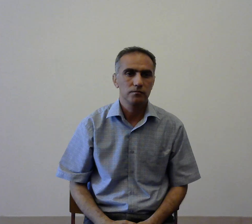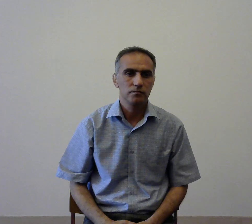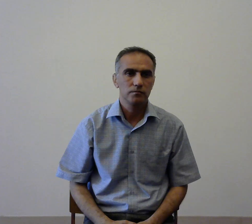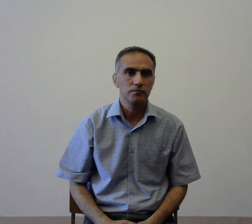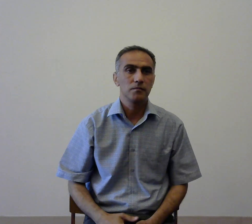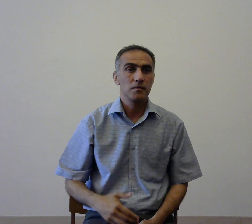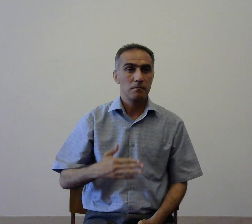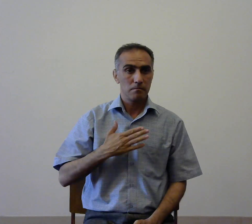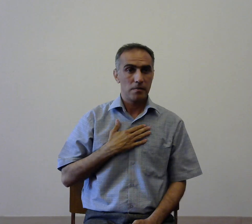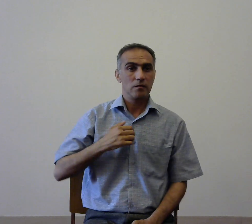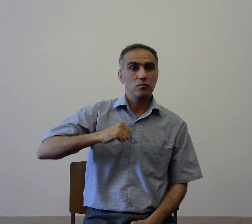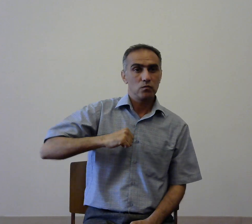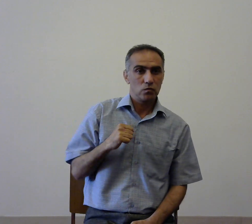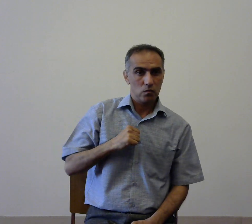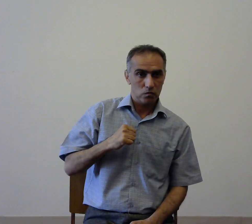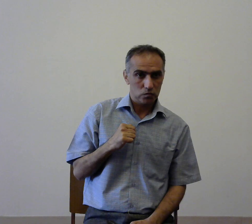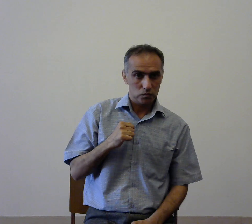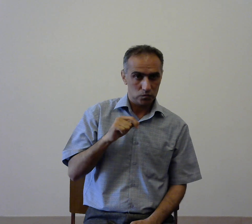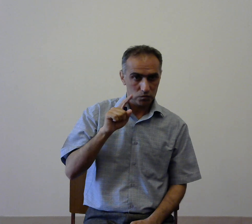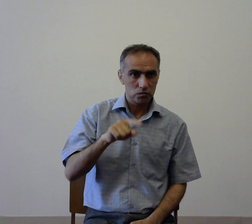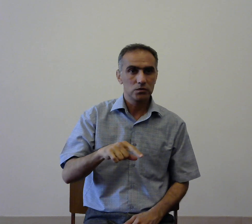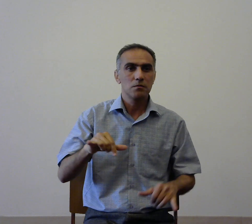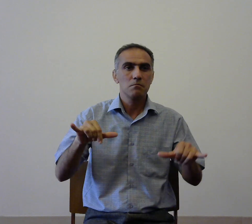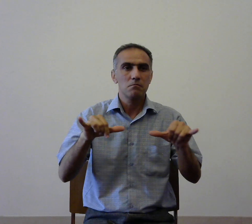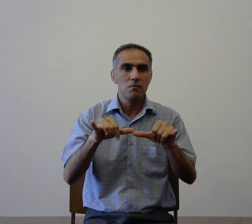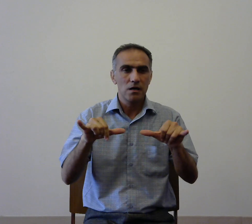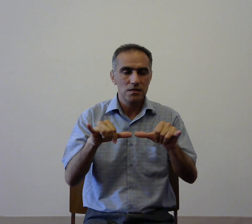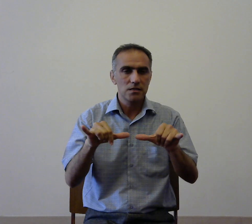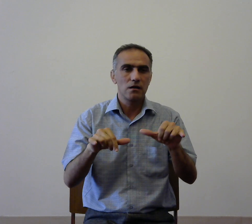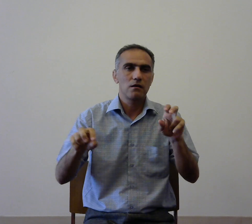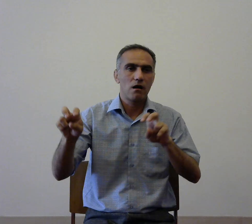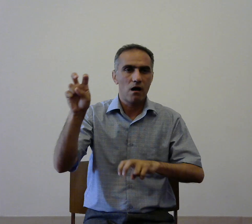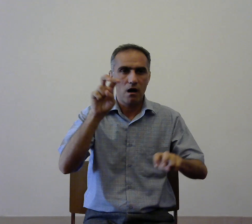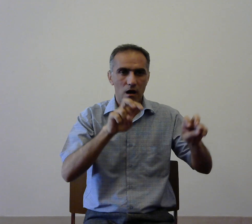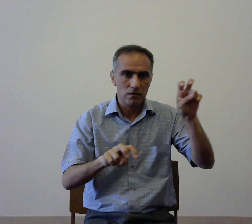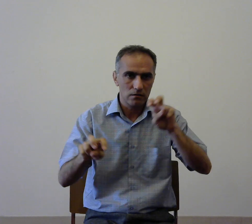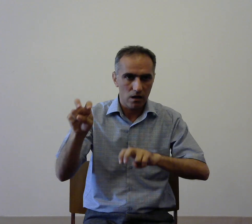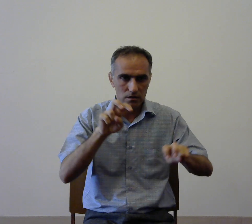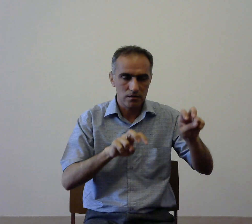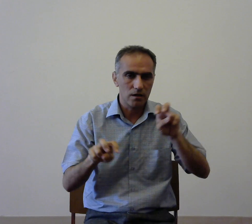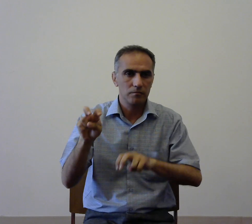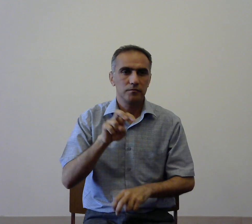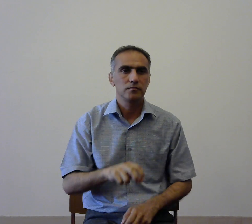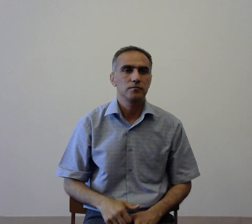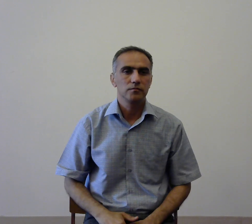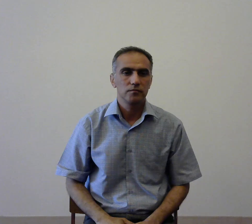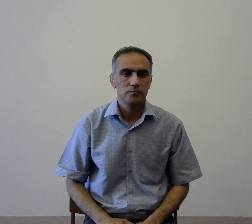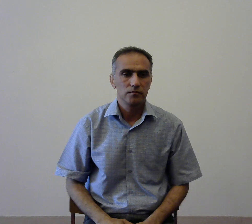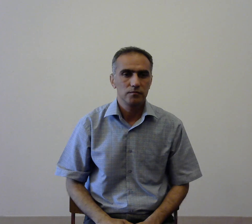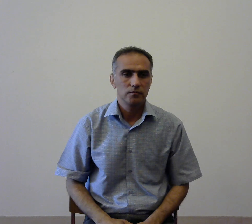Mən dostlarımın olduğu masanı axtarıram